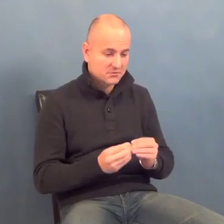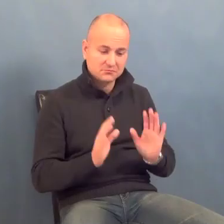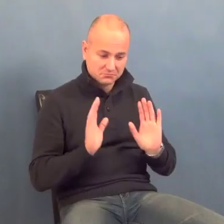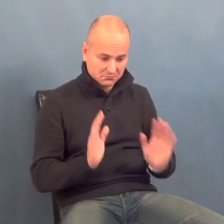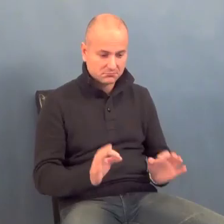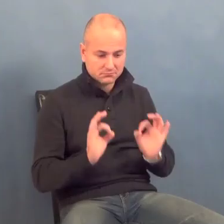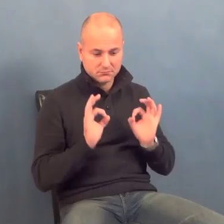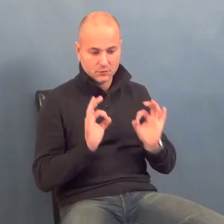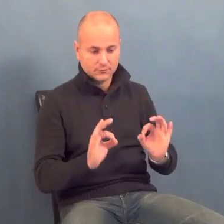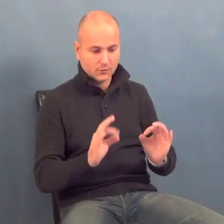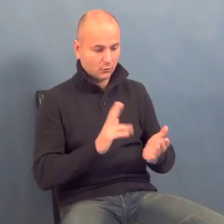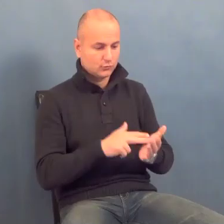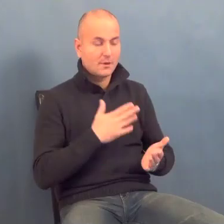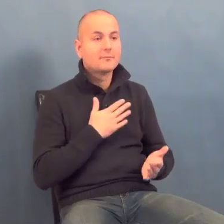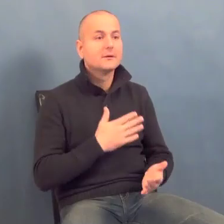Dobrze, już mamy.